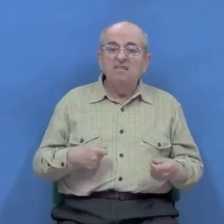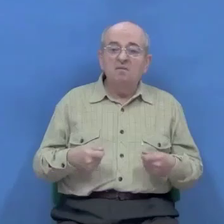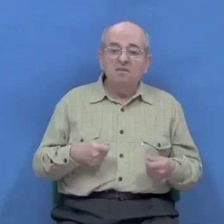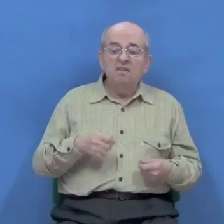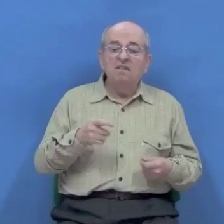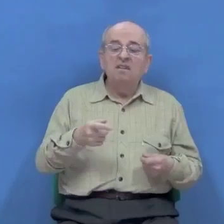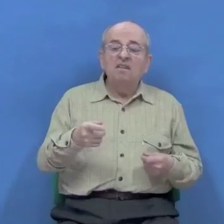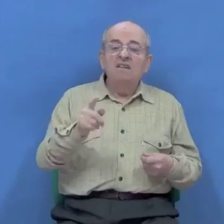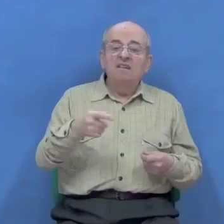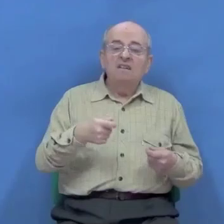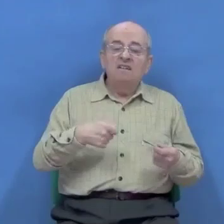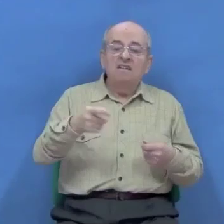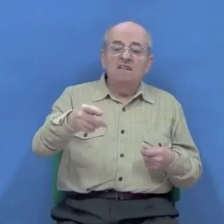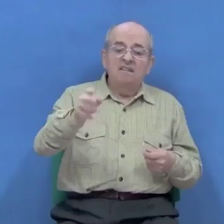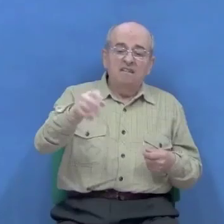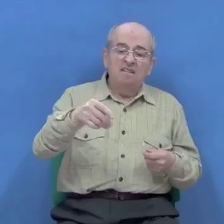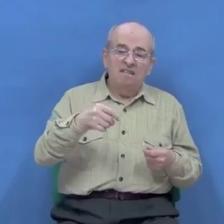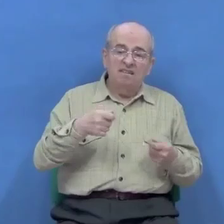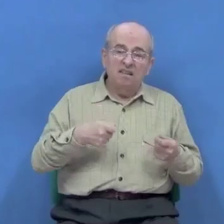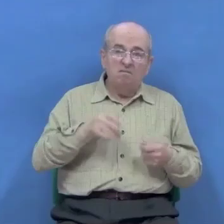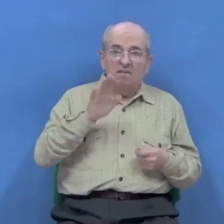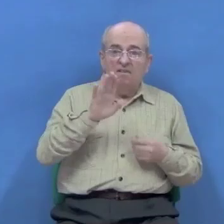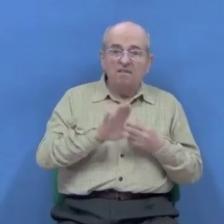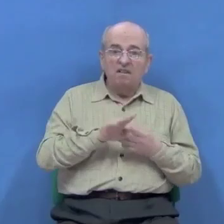W sklepie...